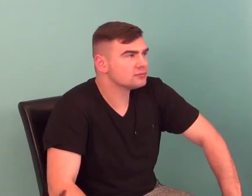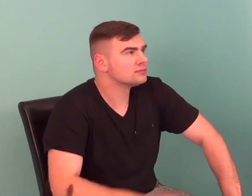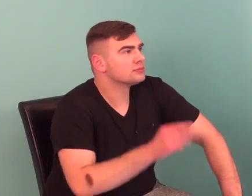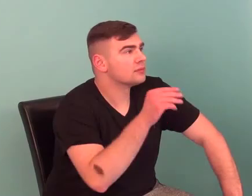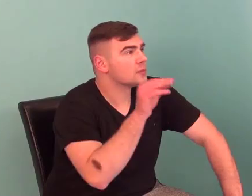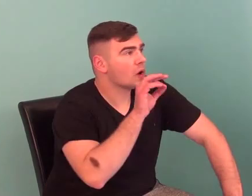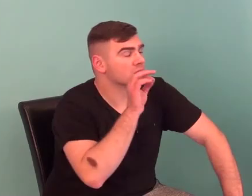Dodany jest procent.